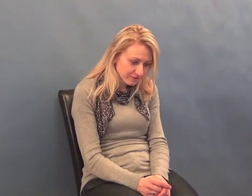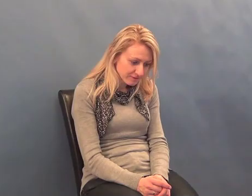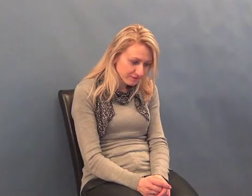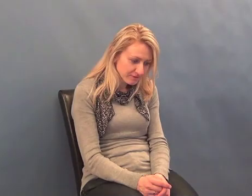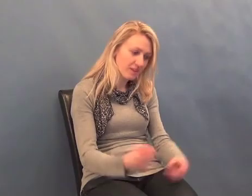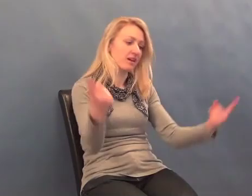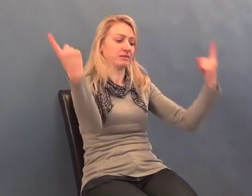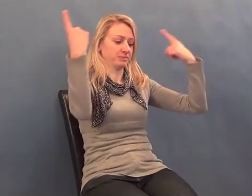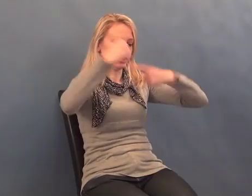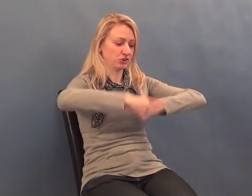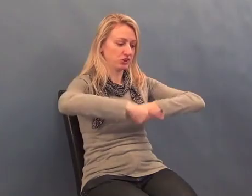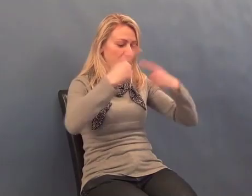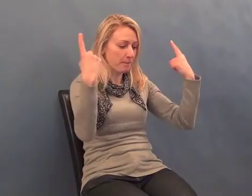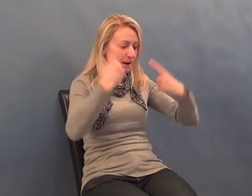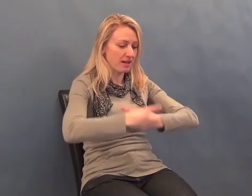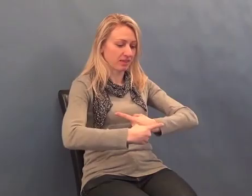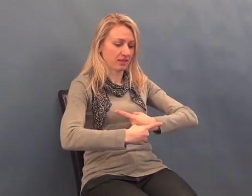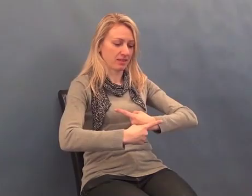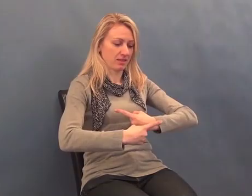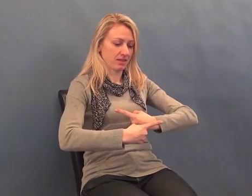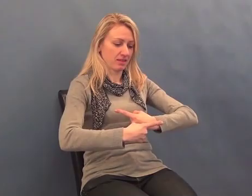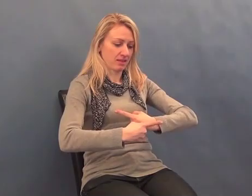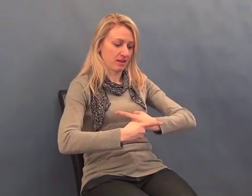Szlaban.